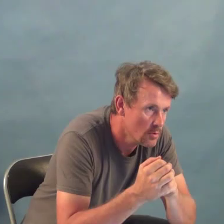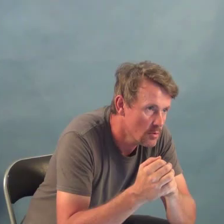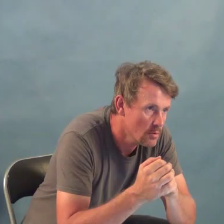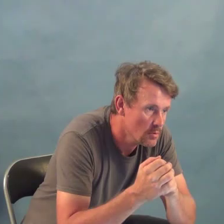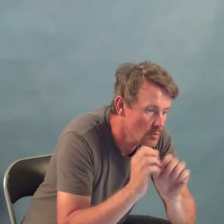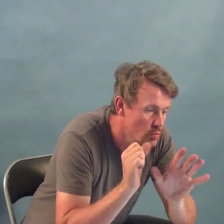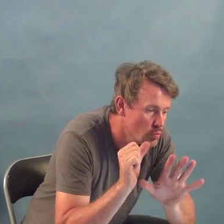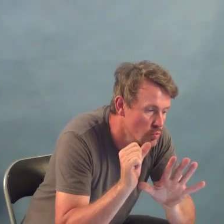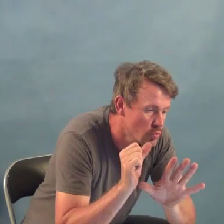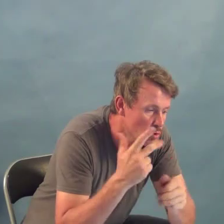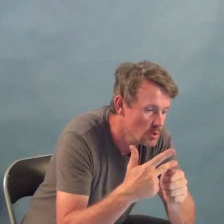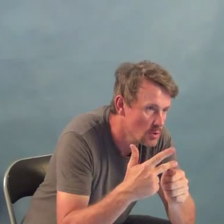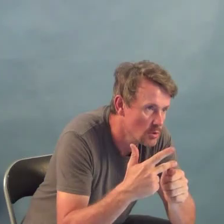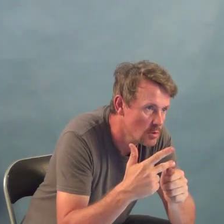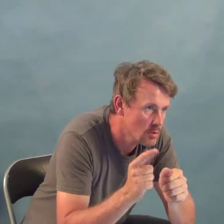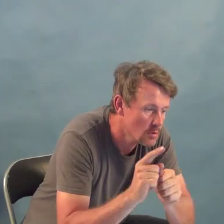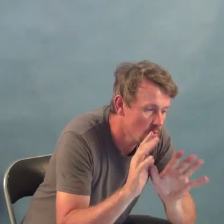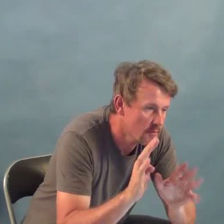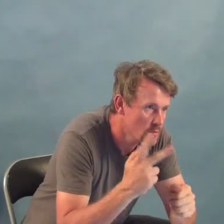Od szóstej trzydzieści do dziewiątej trzydzieści.